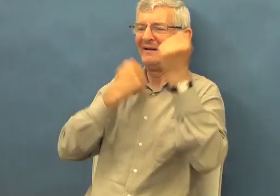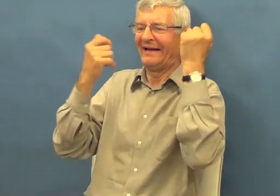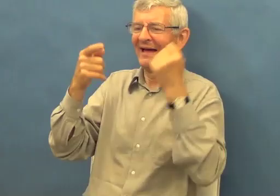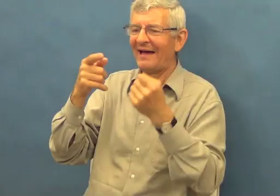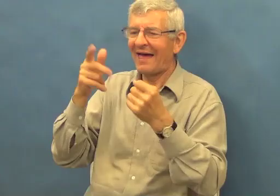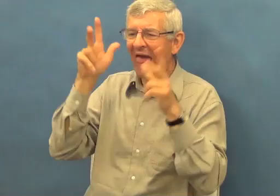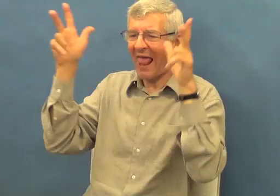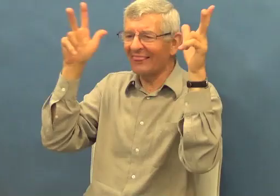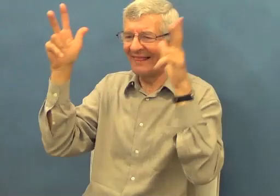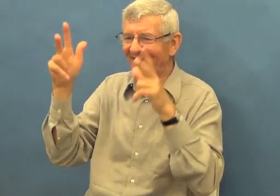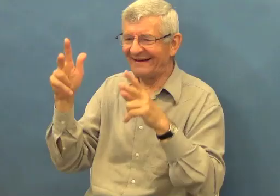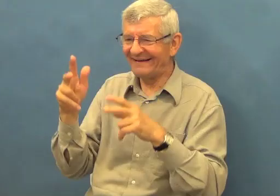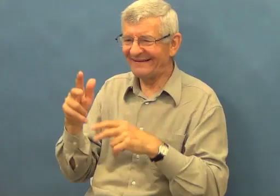To jeleń.